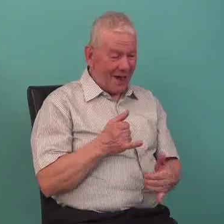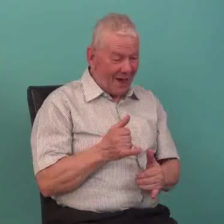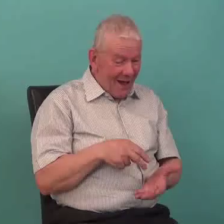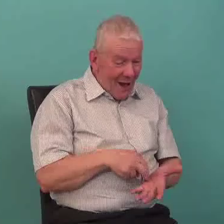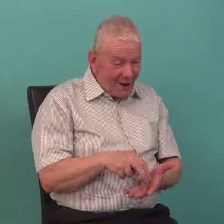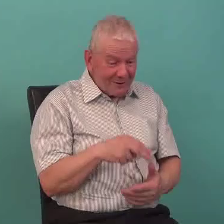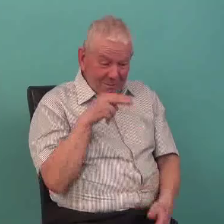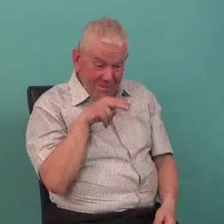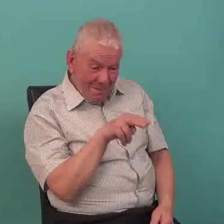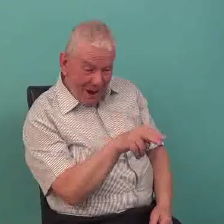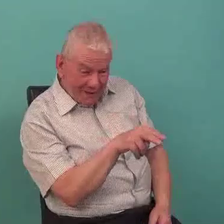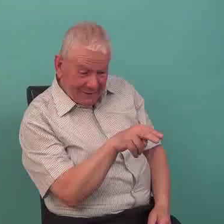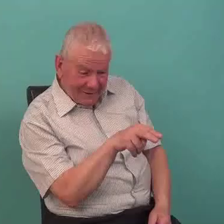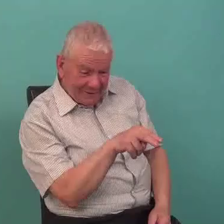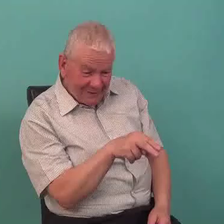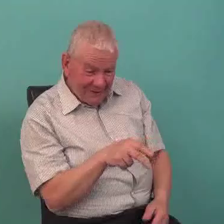Ktoś chodzi i patrzy.